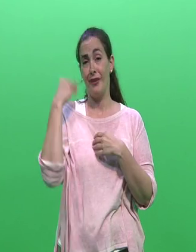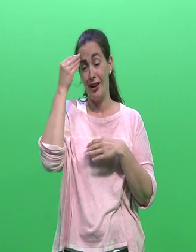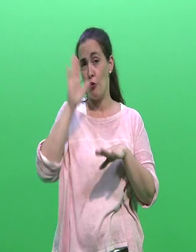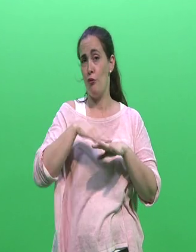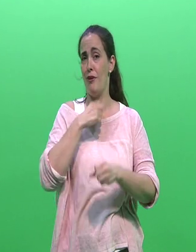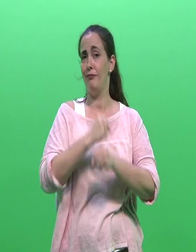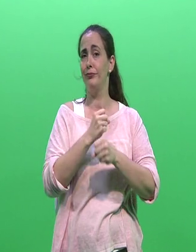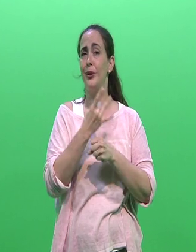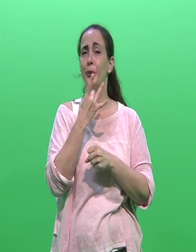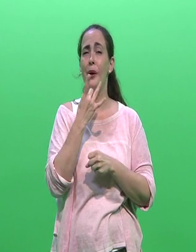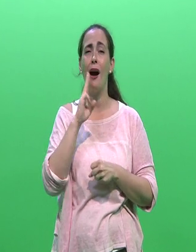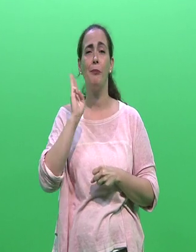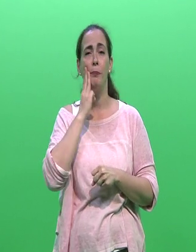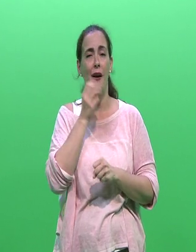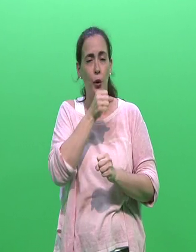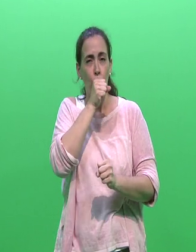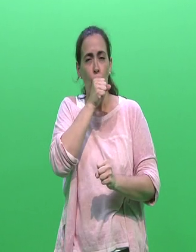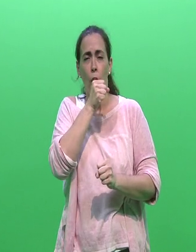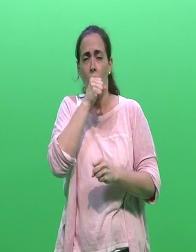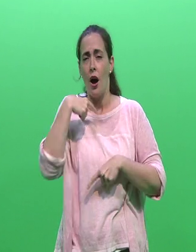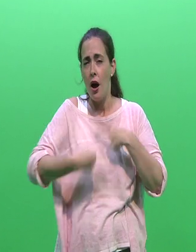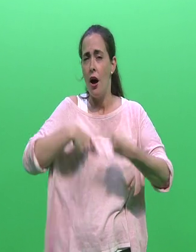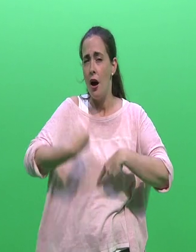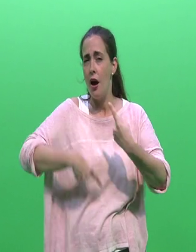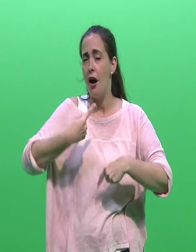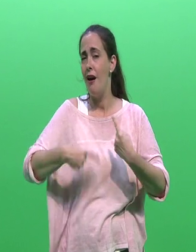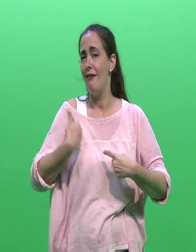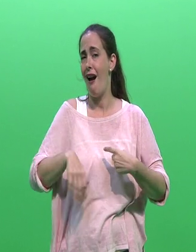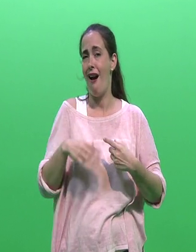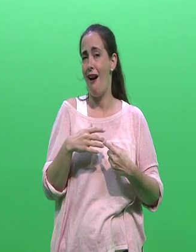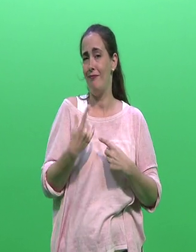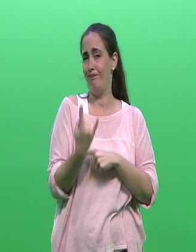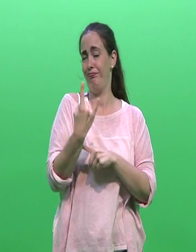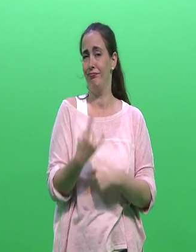Crec que és perquè treballo a un pub on es fumen catximba cada dia i m'ha aparegut això.